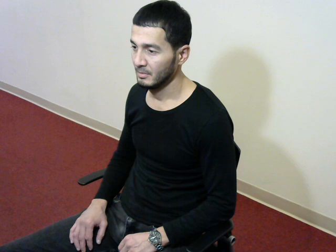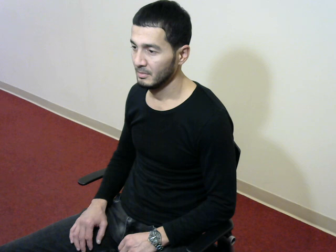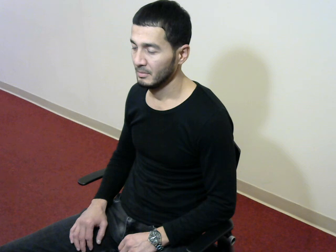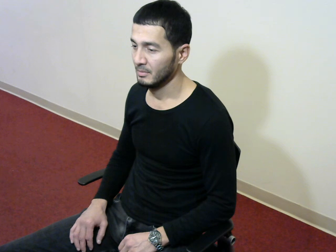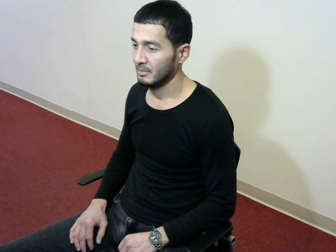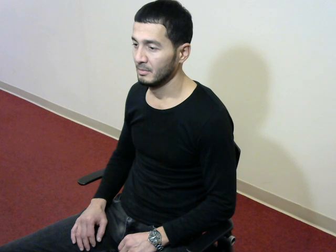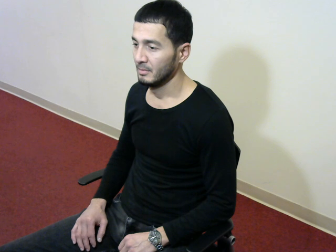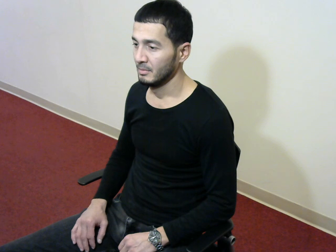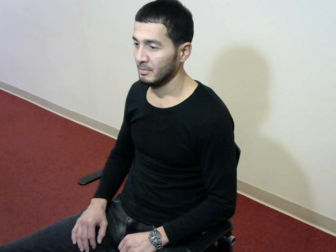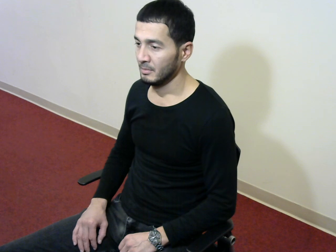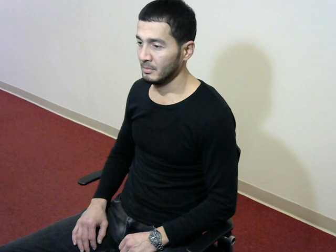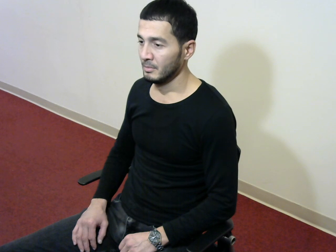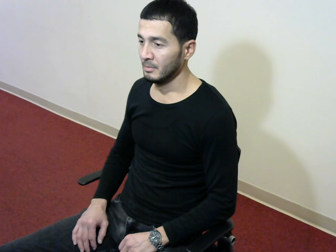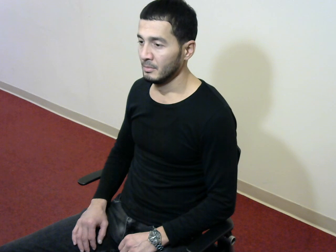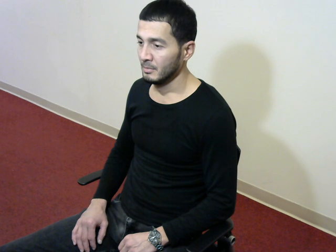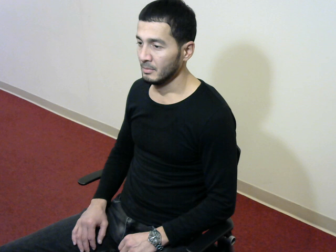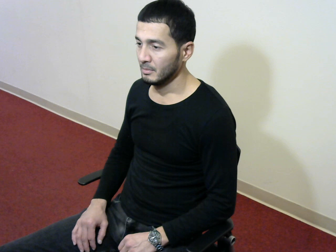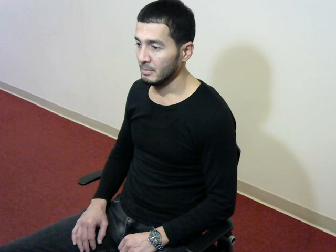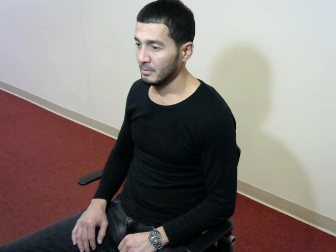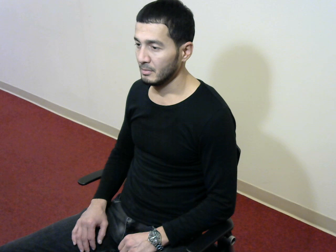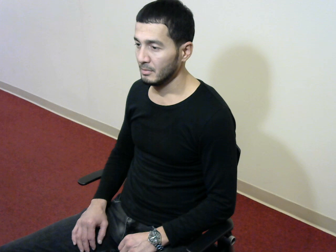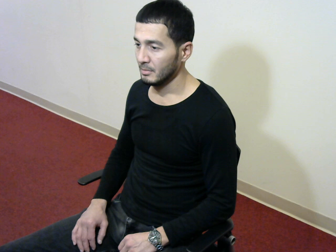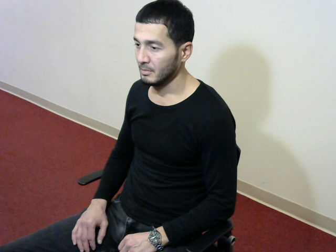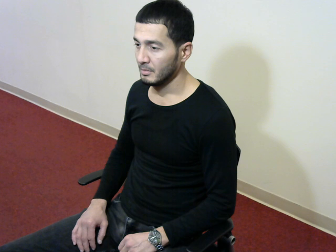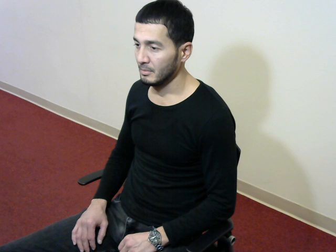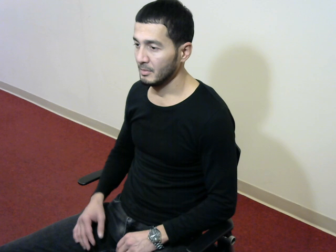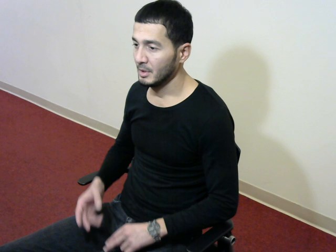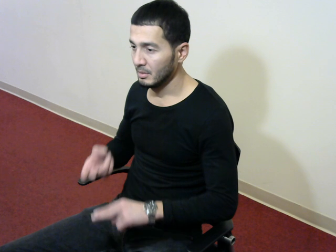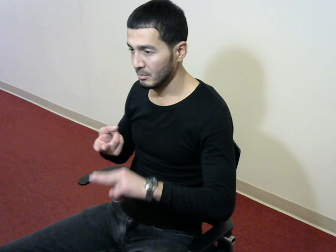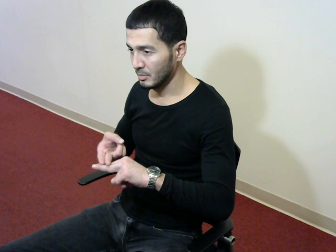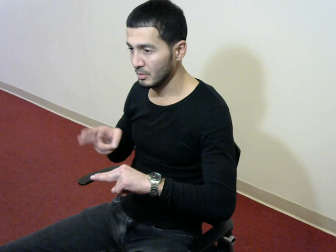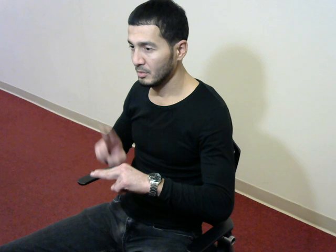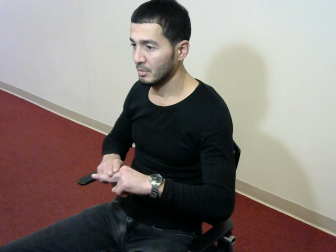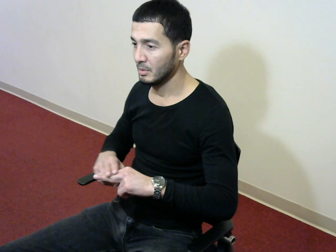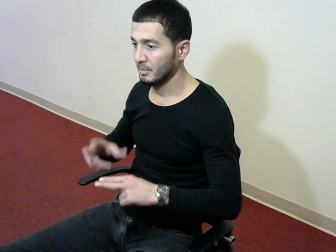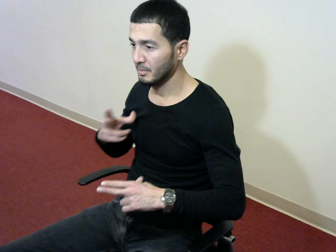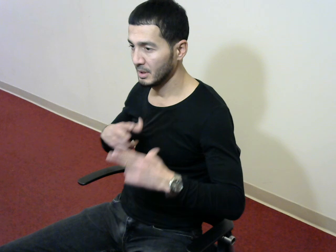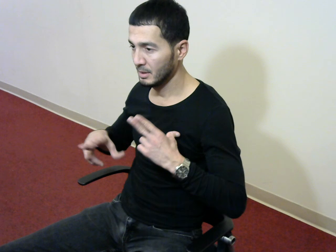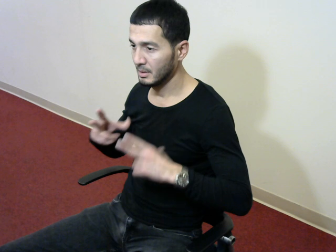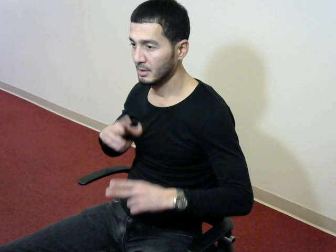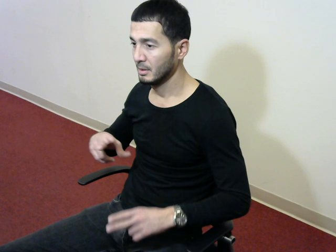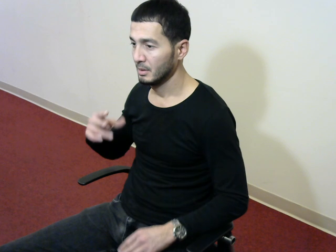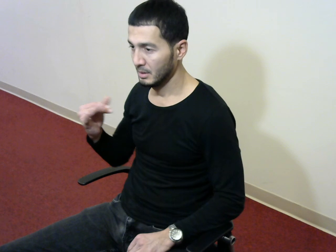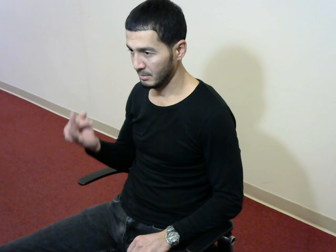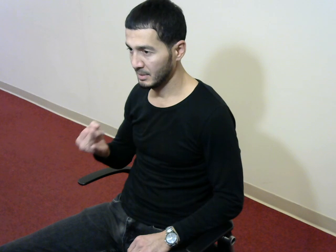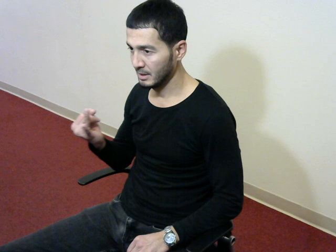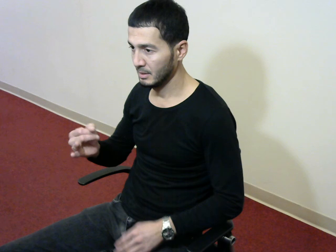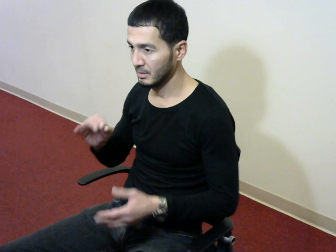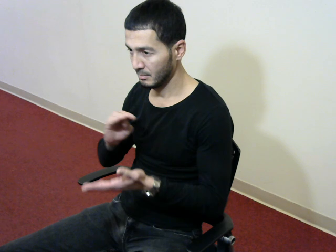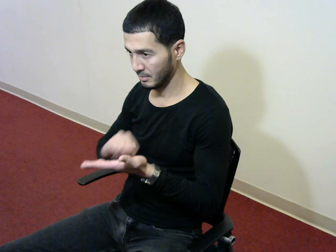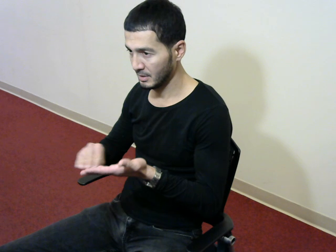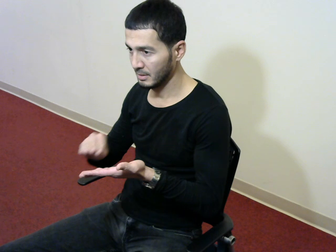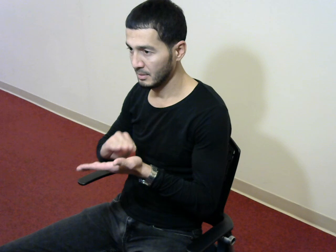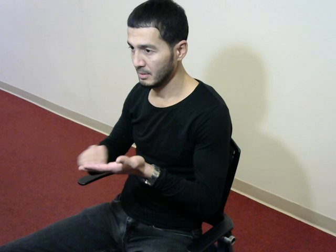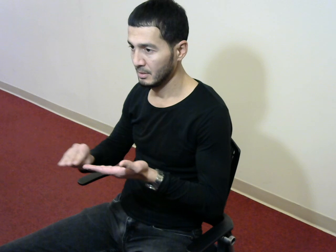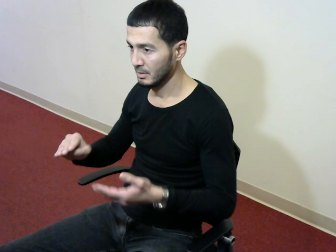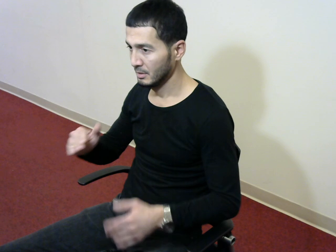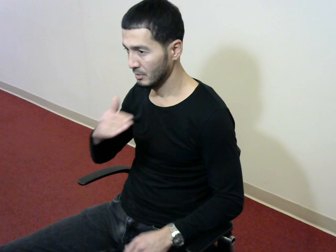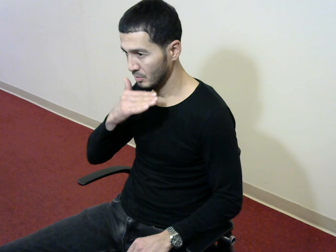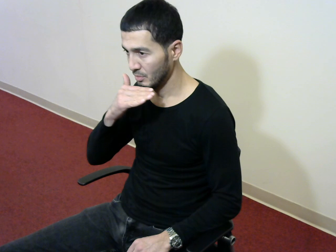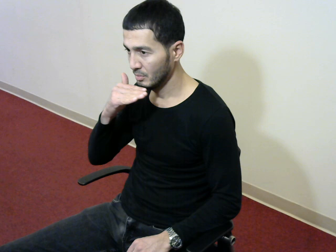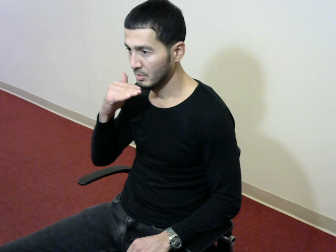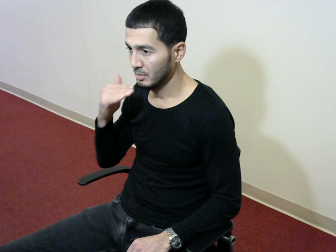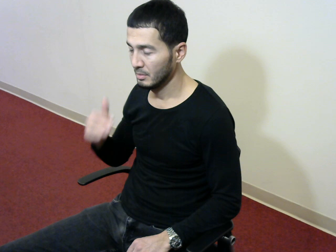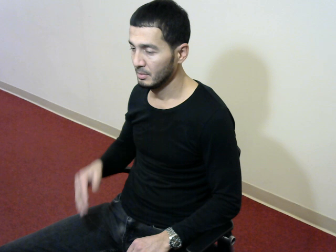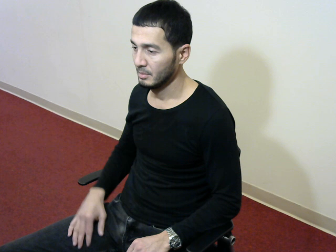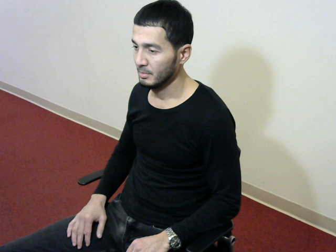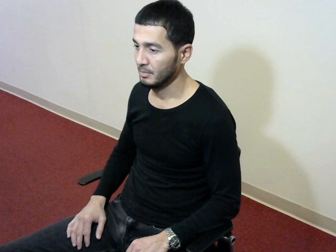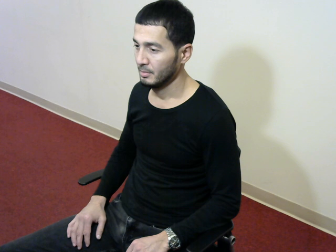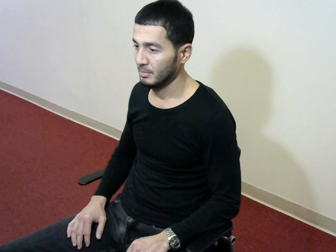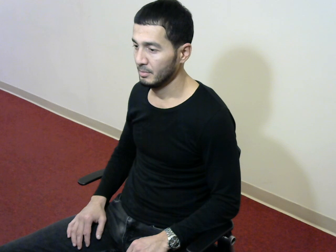Bu müəllimin maraqlı yazıları çoxdur